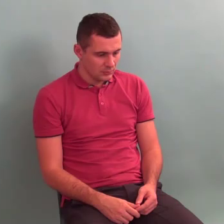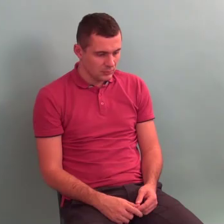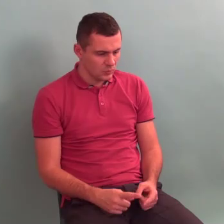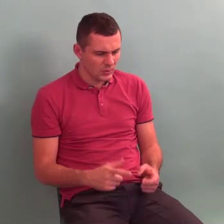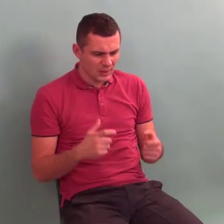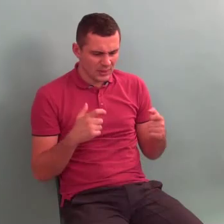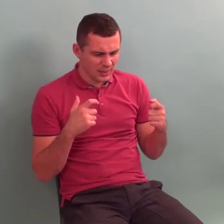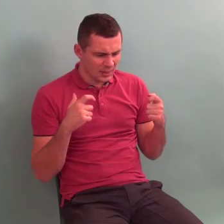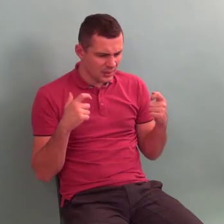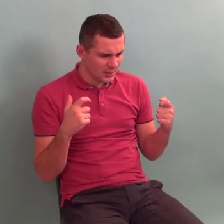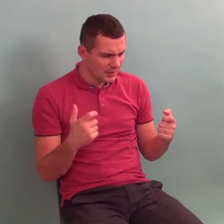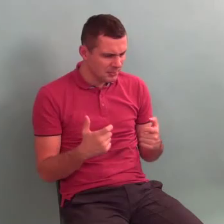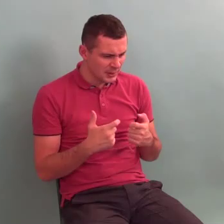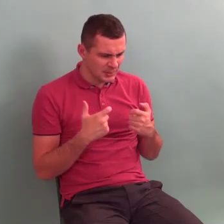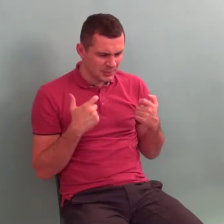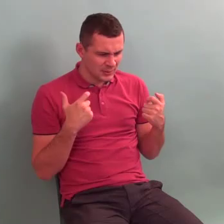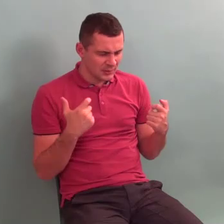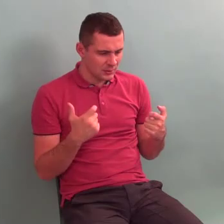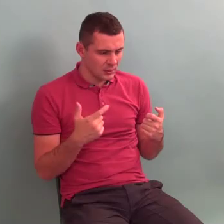Niebezpieczeństwo...